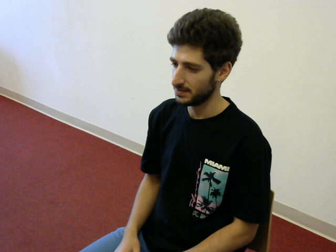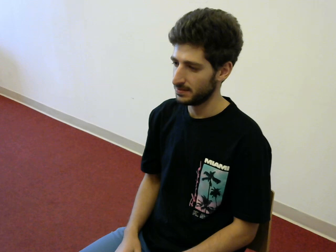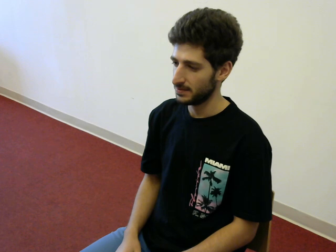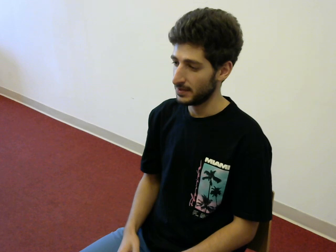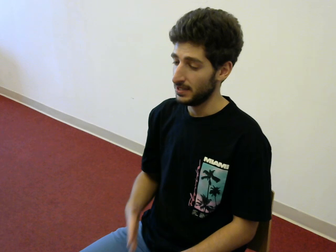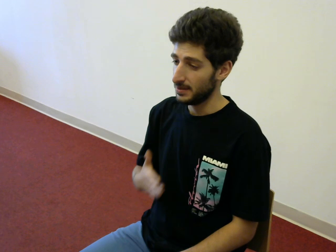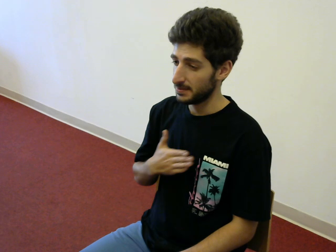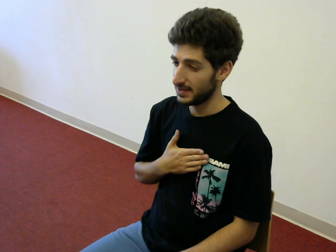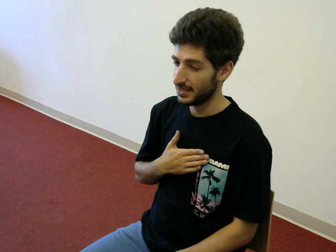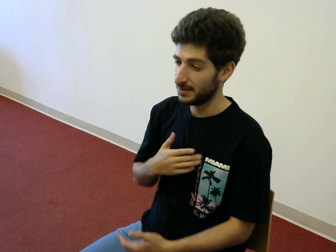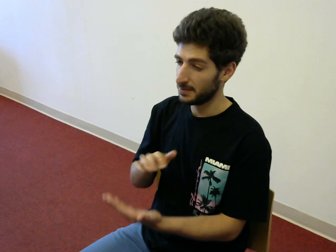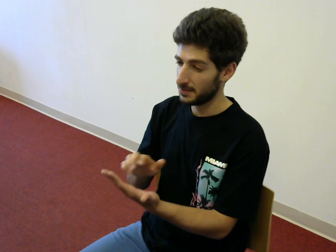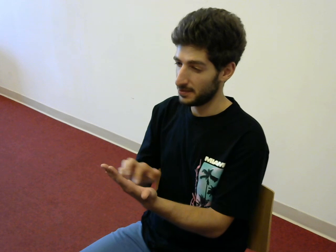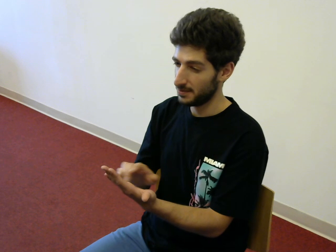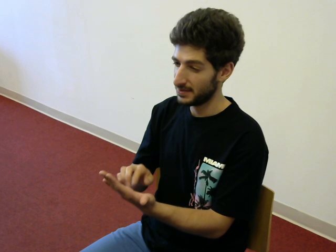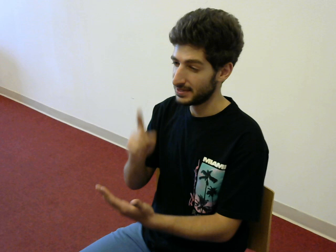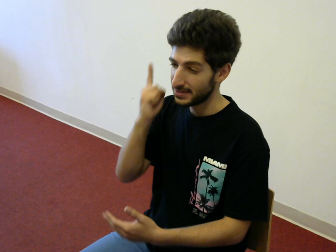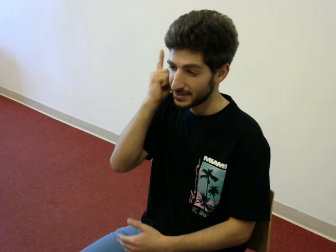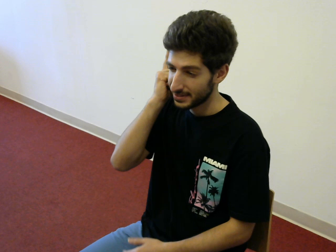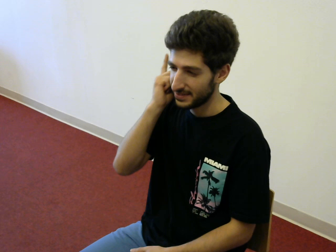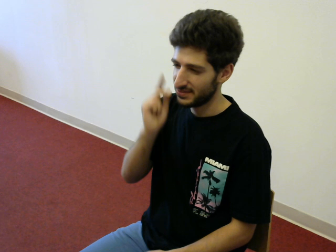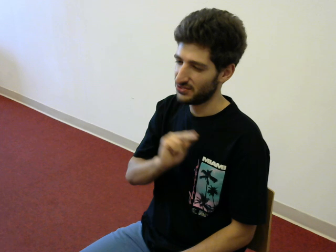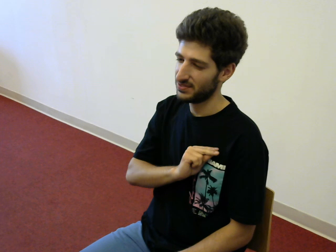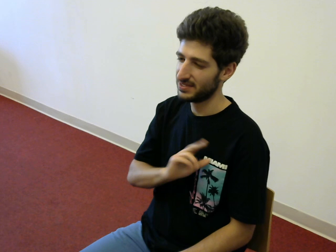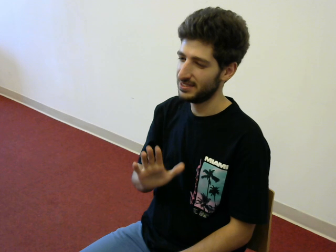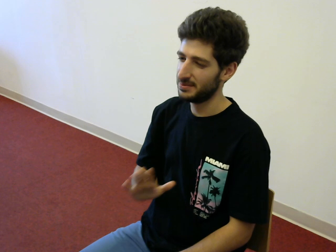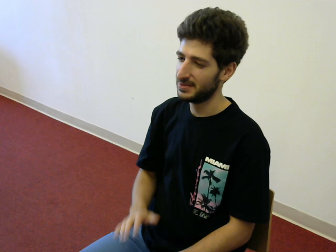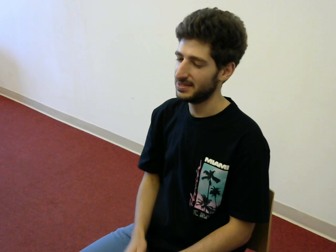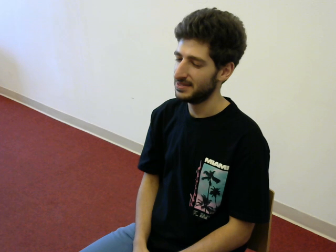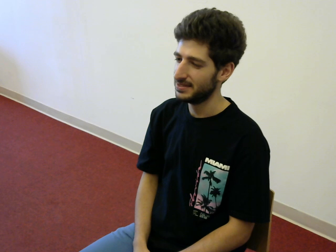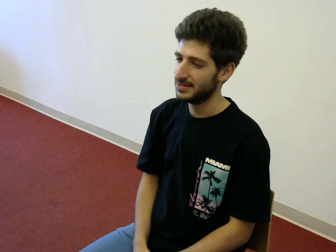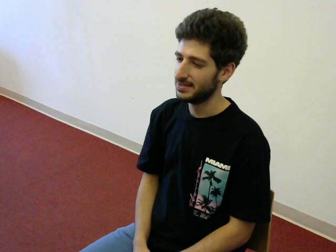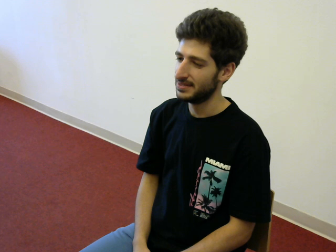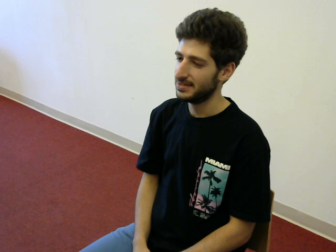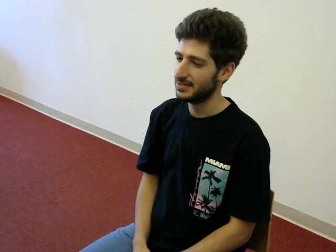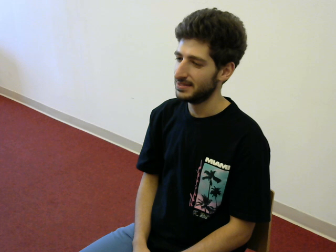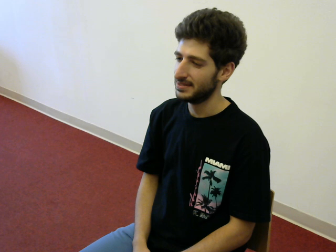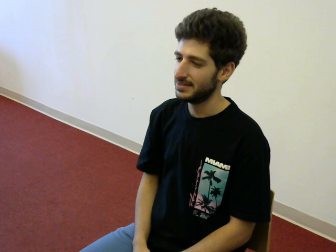Mənim mobil telefonum işləmir